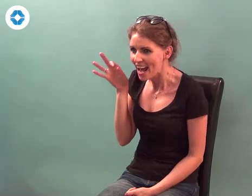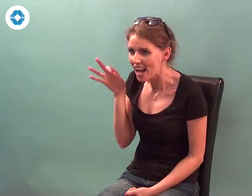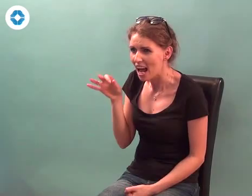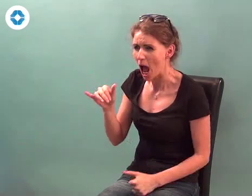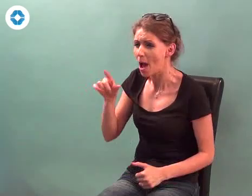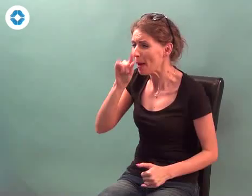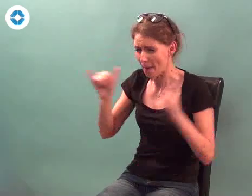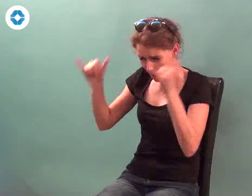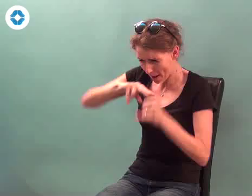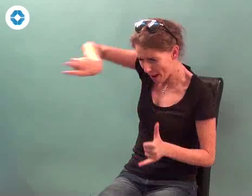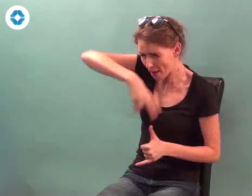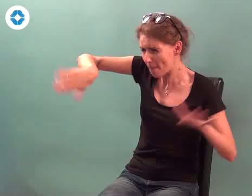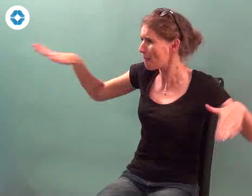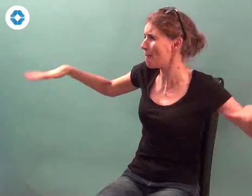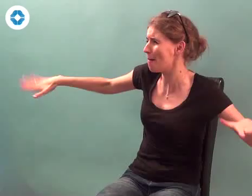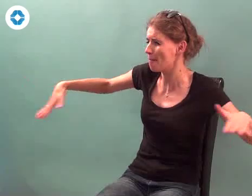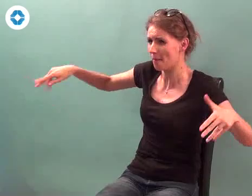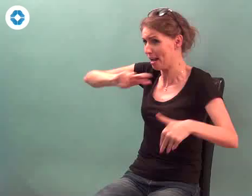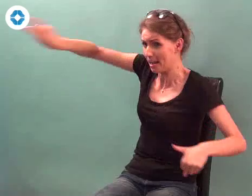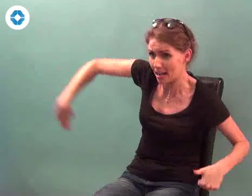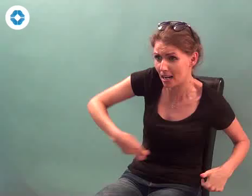Ptaszek głośno krzyczy, lata w kółko i ucieka.